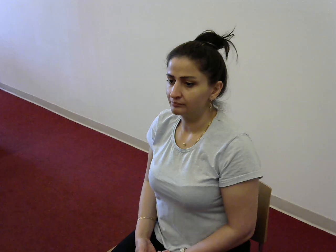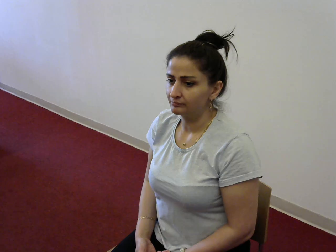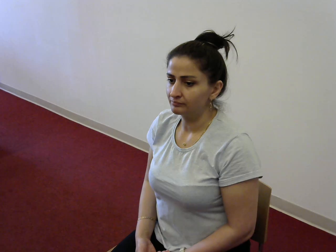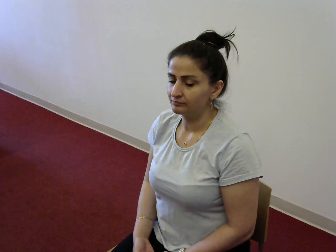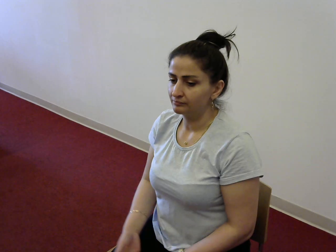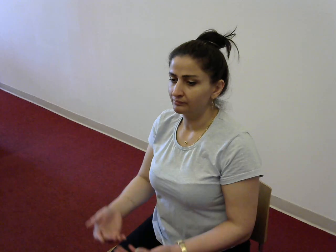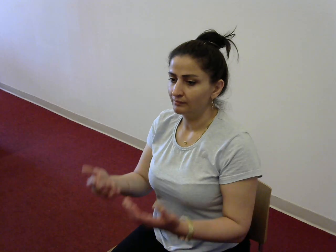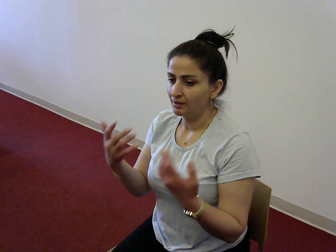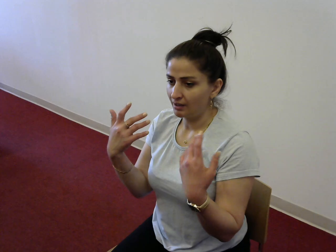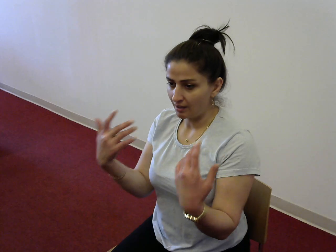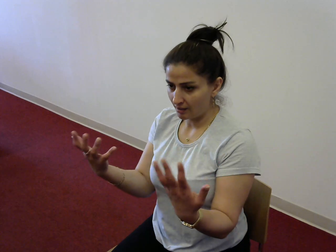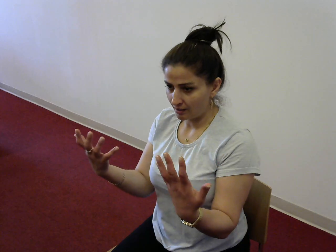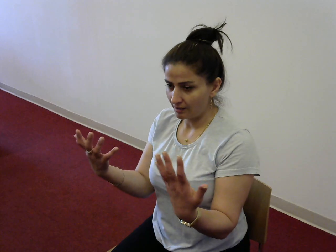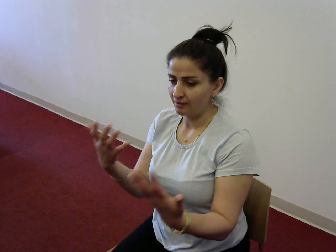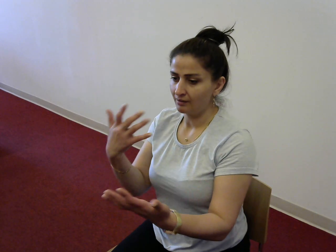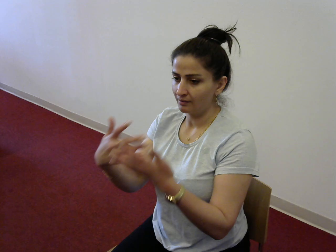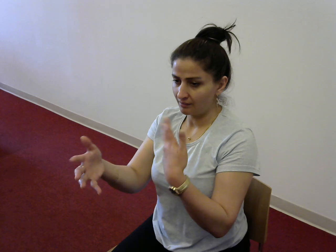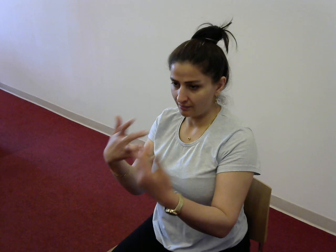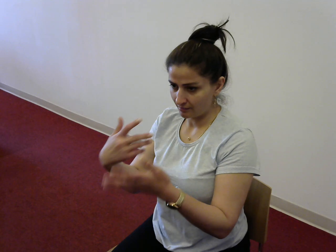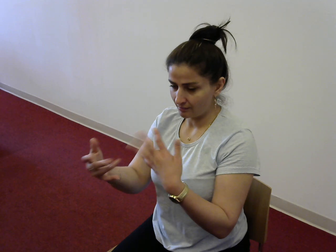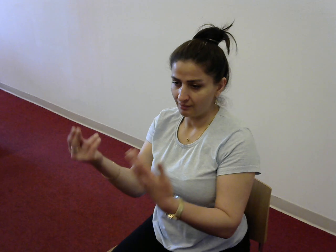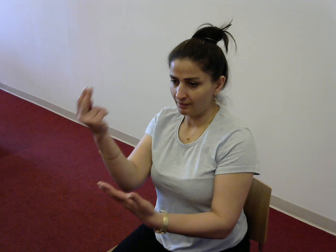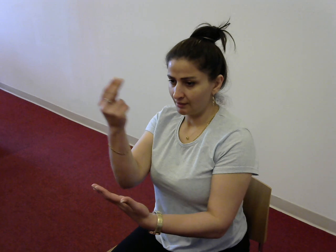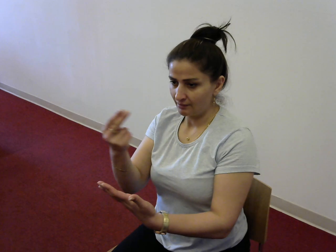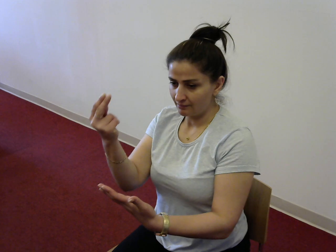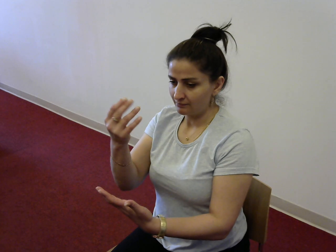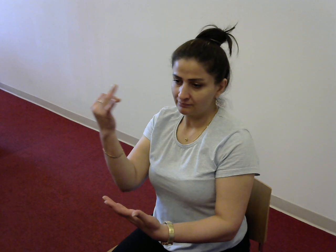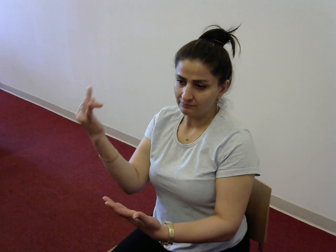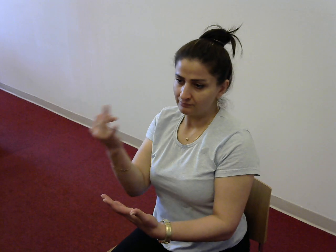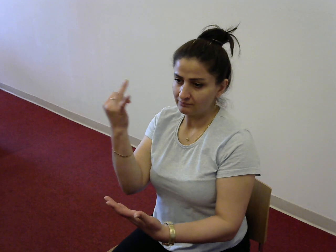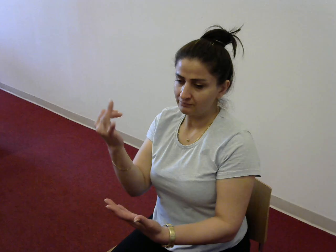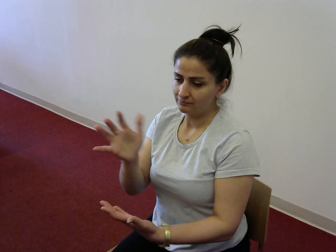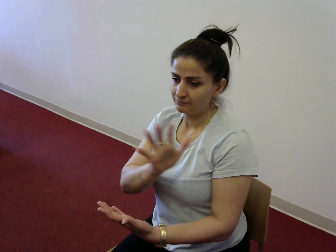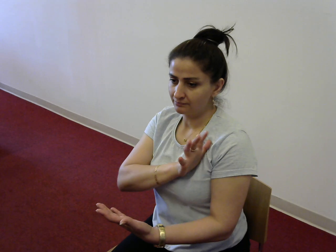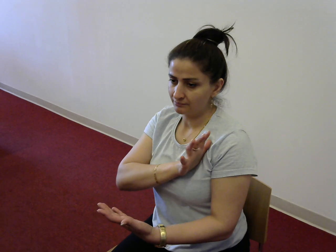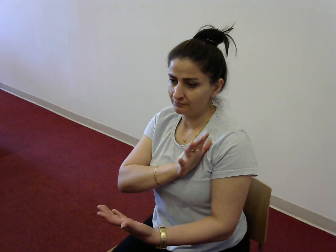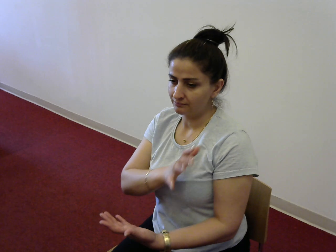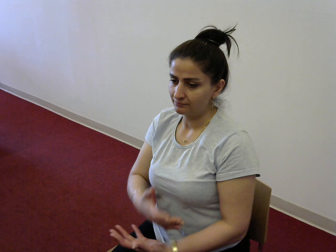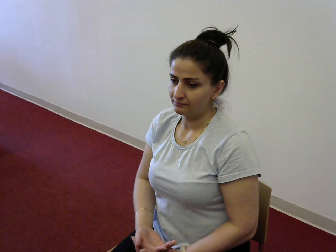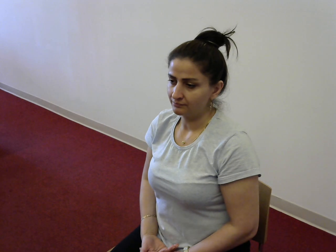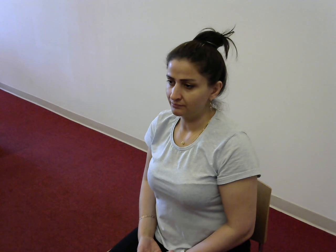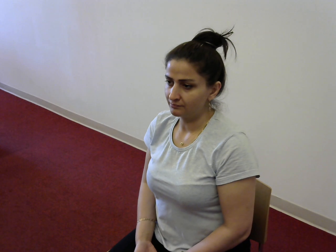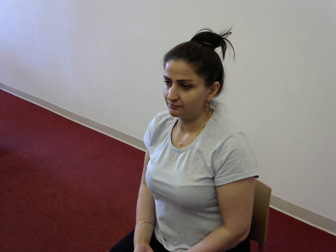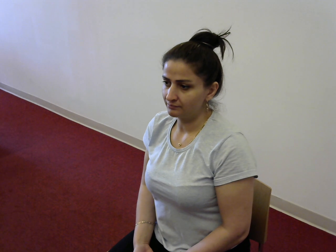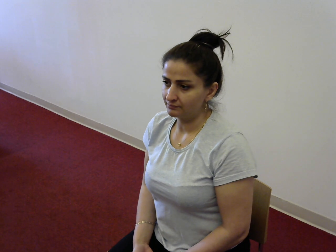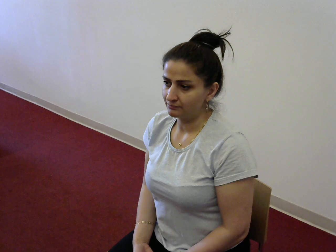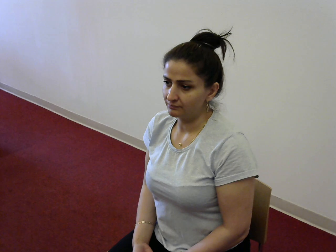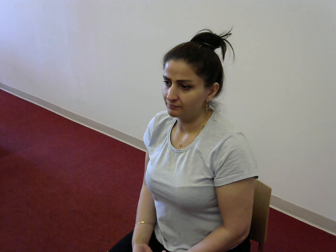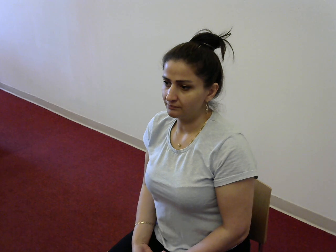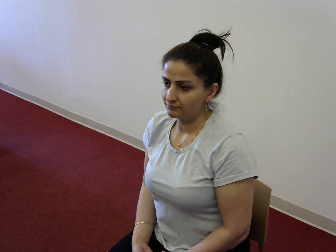Əl işləri sərgisi maraqlı idi